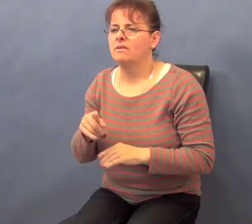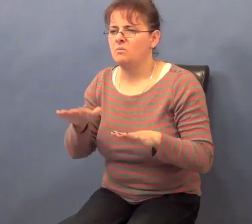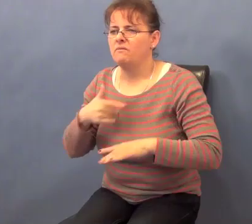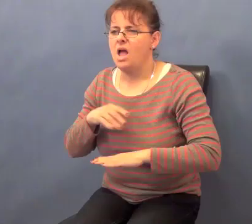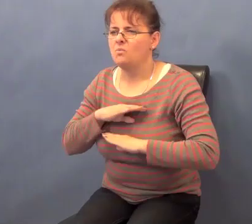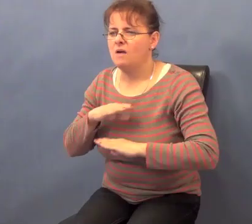Jak migasz "ławka"?